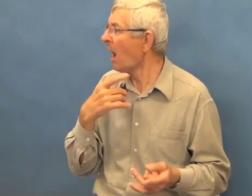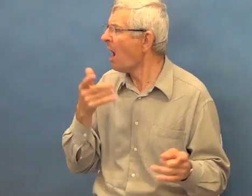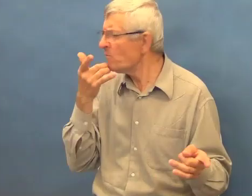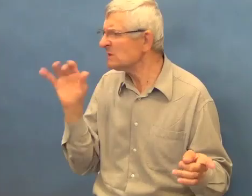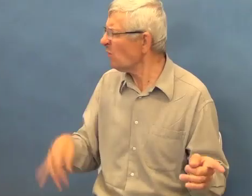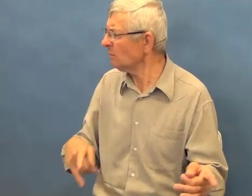Bardzo dobra.